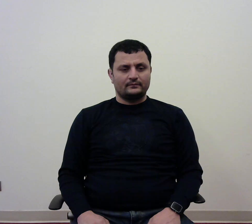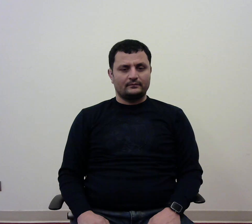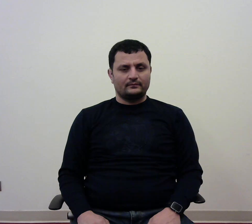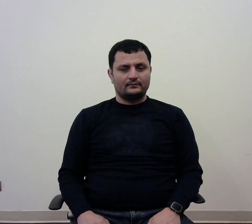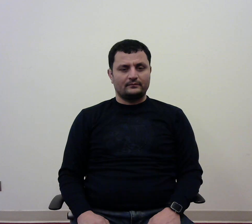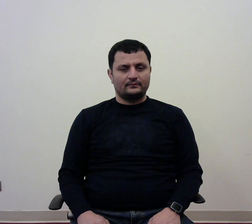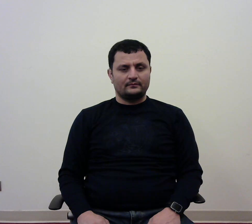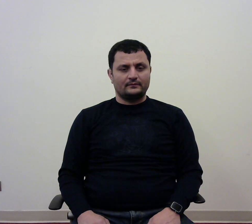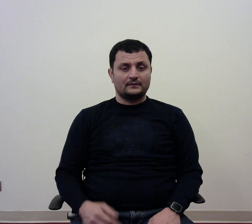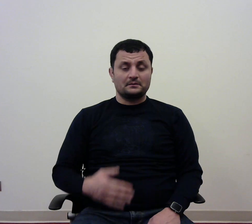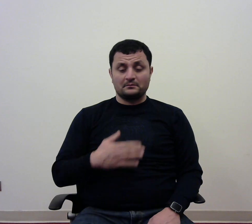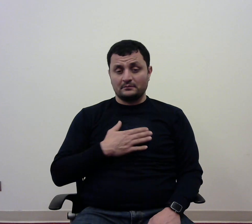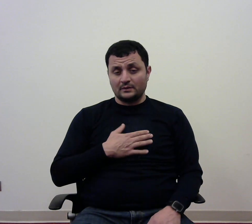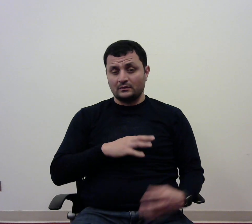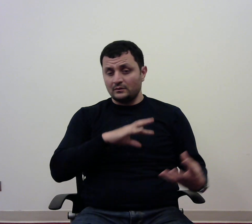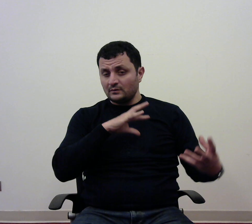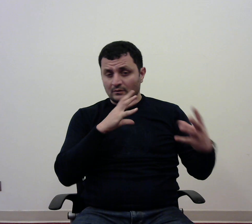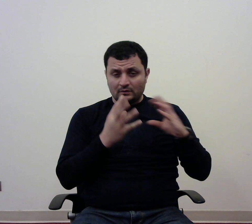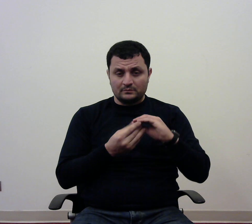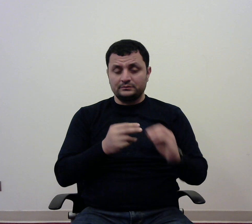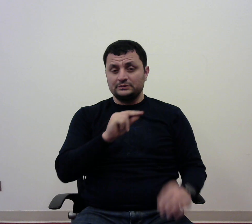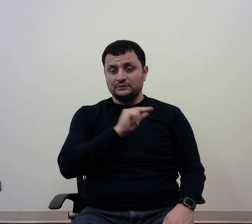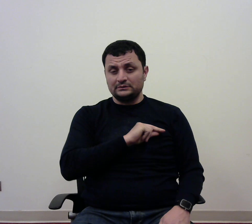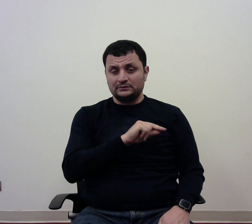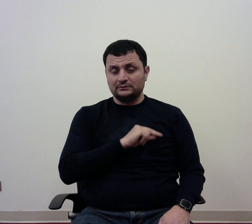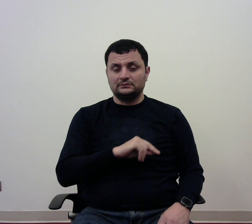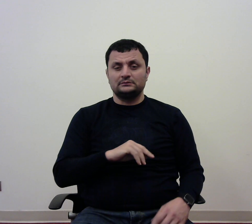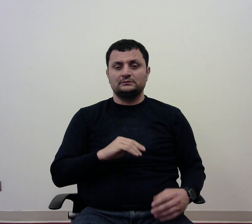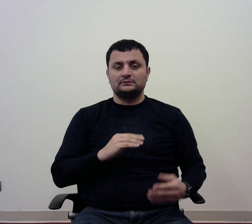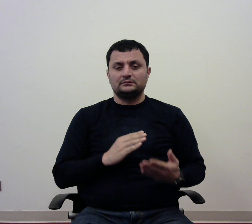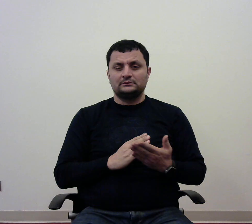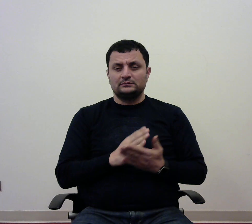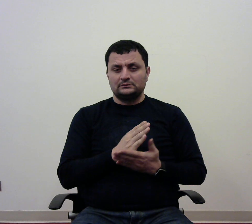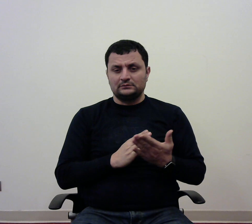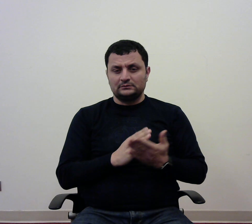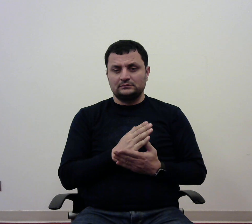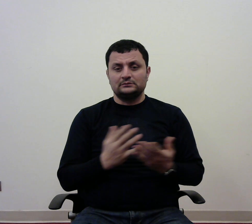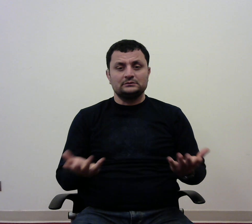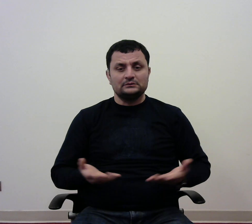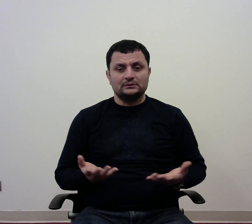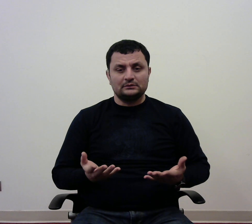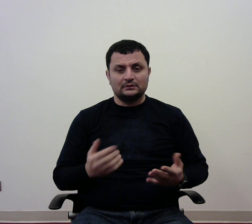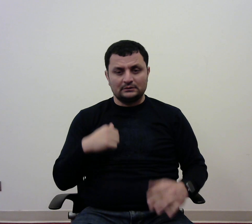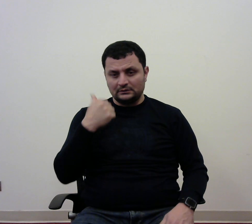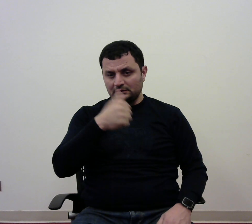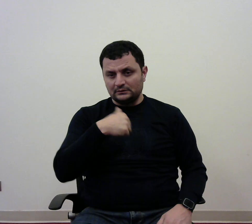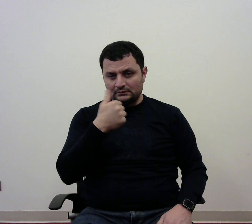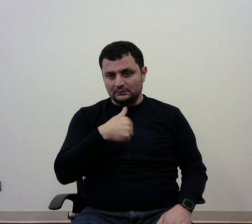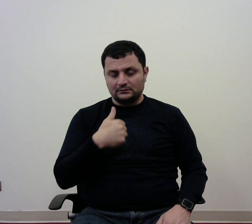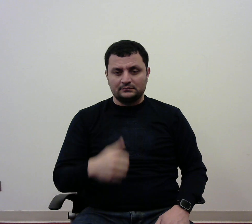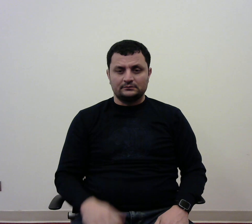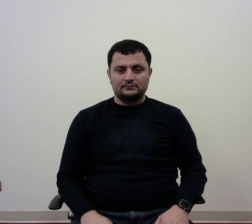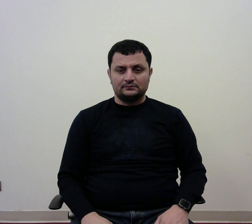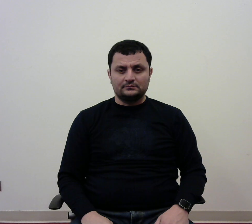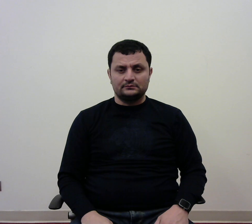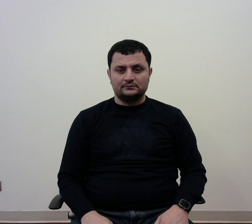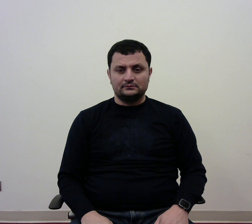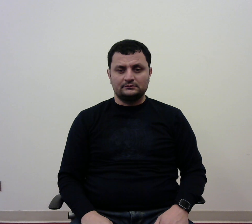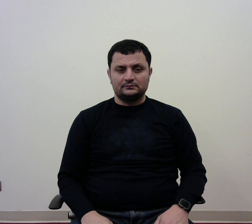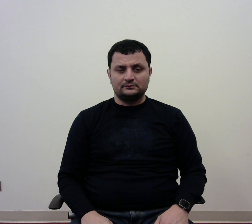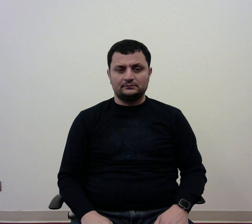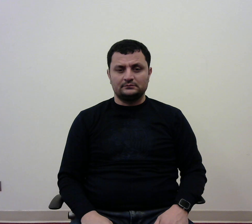Mənim ümumi iş stajım neçə ildir?